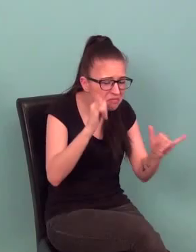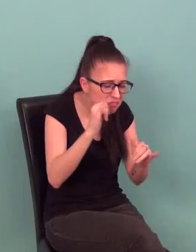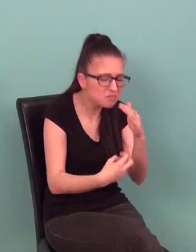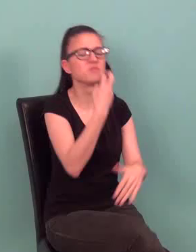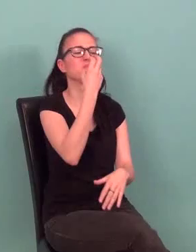Coś stamtąd się wychyla.